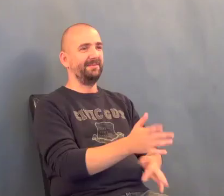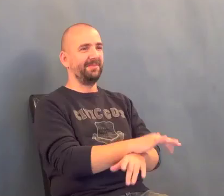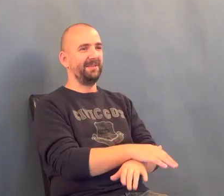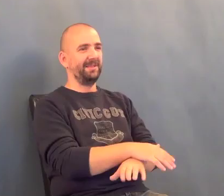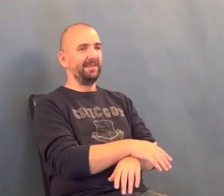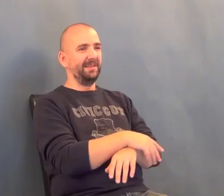Restauracja.